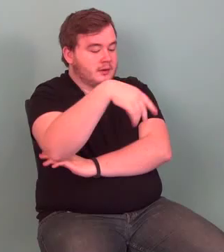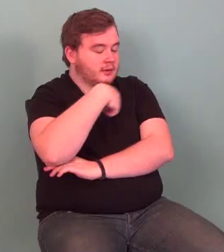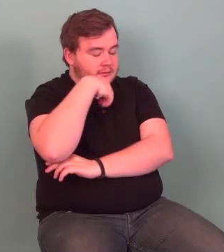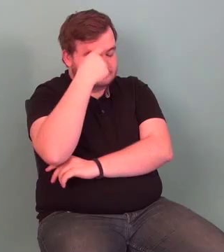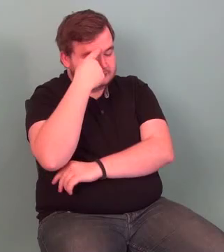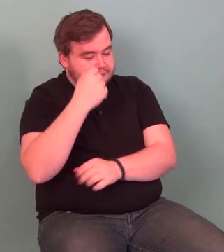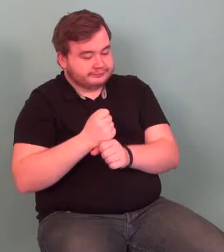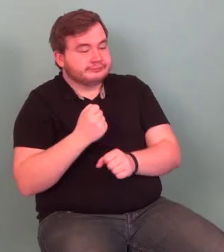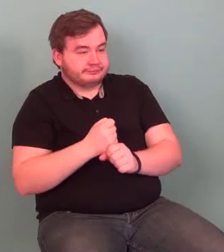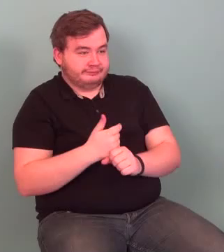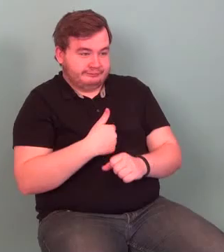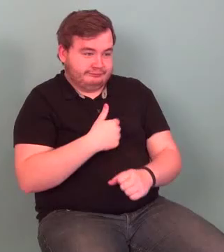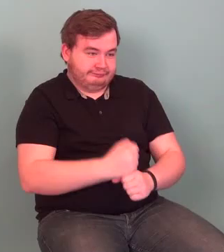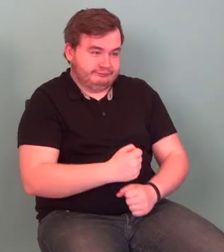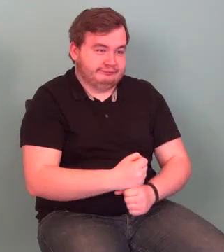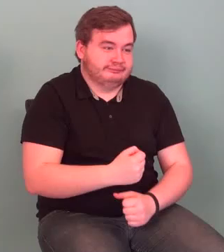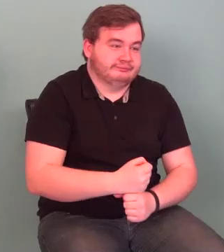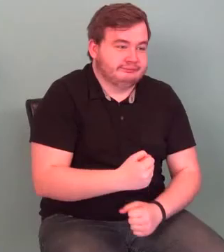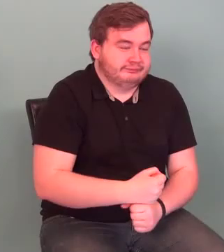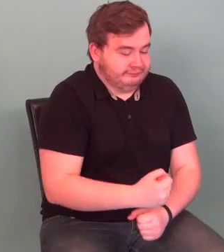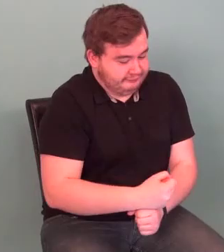Ja myślę... pracuję.